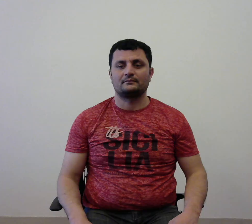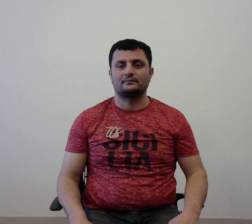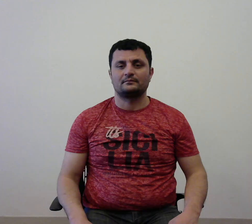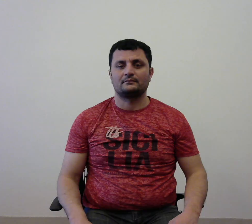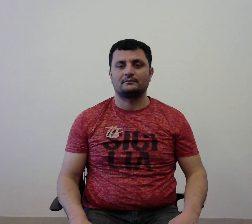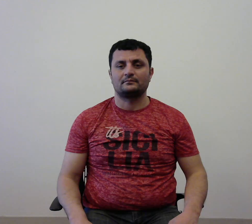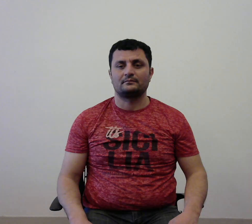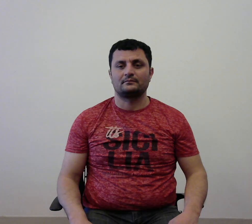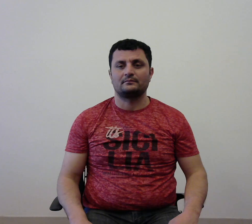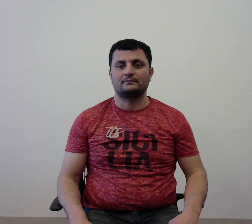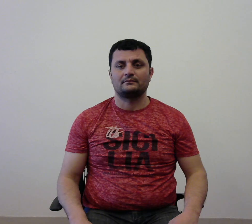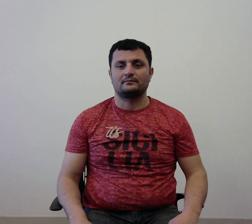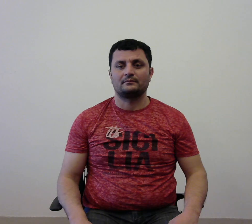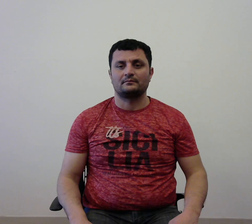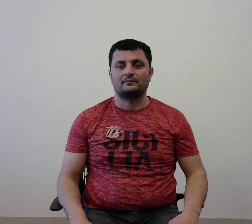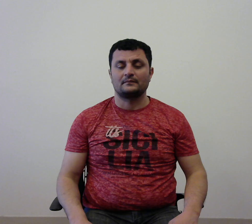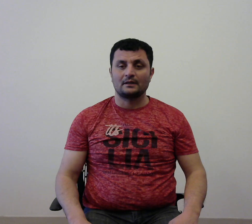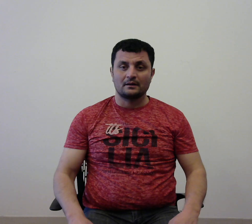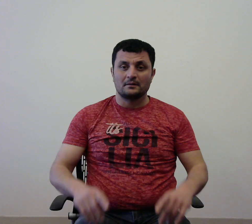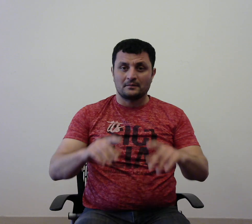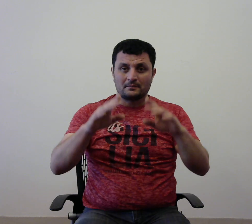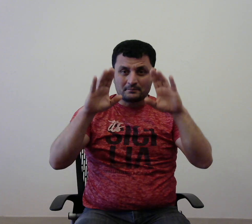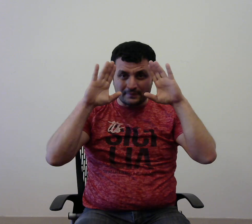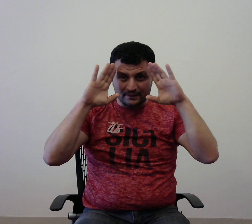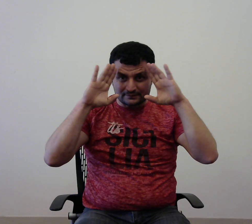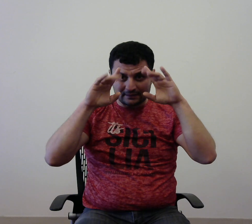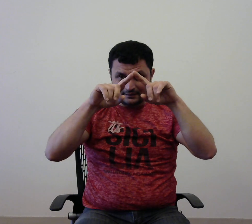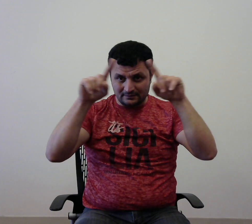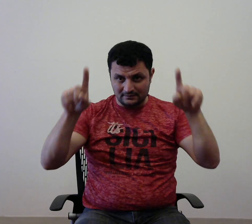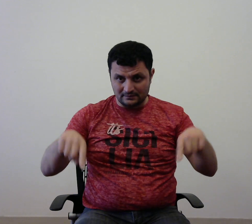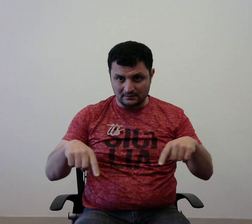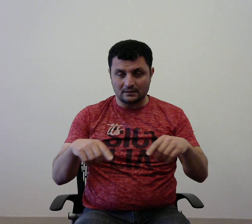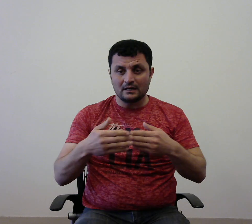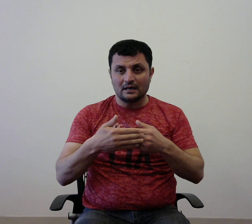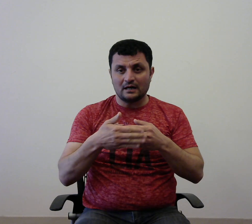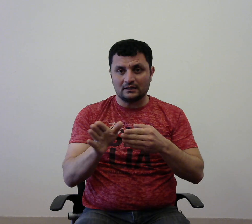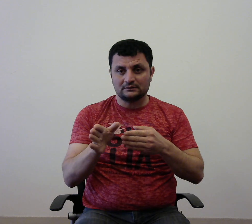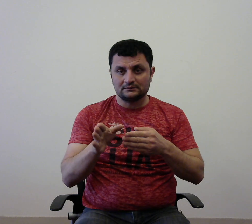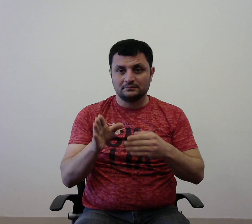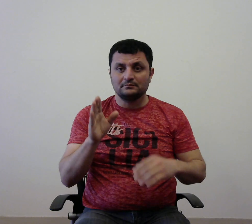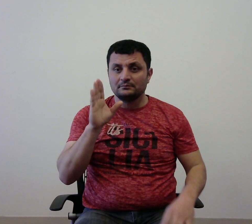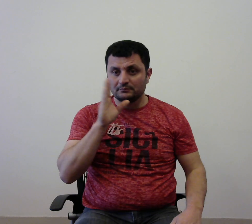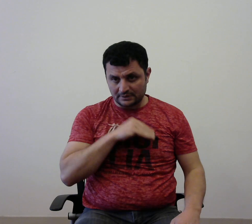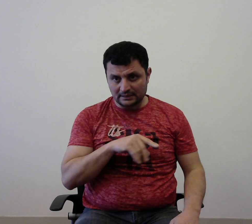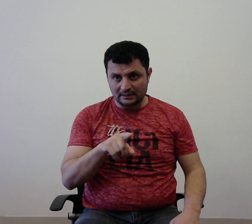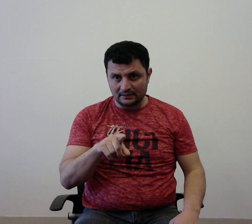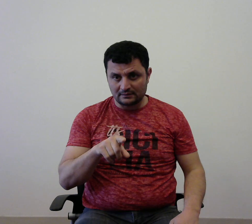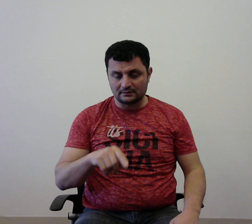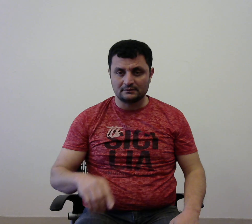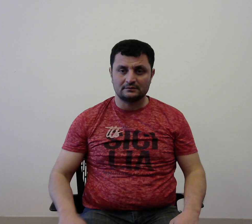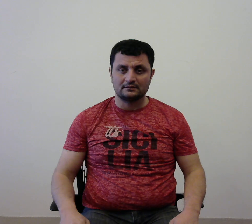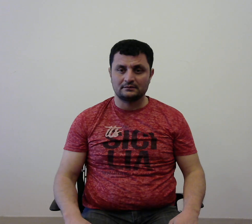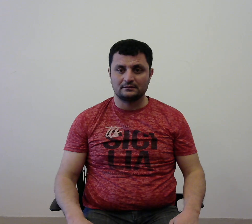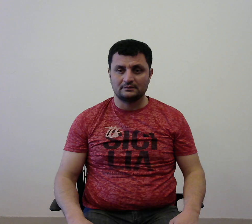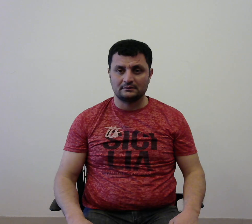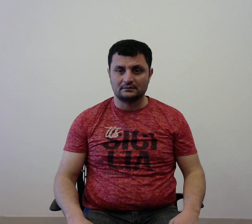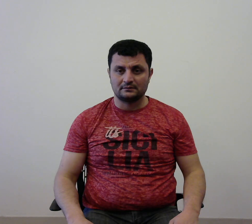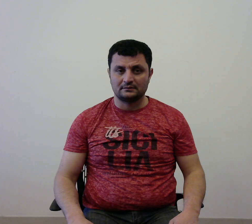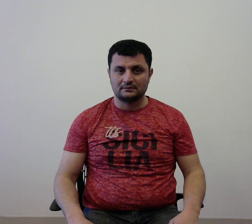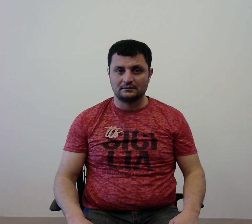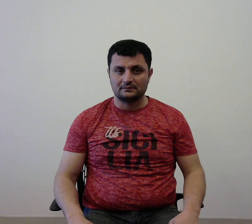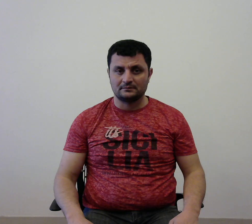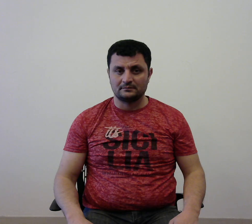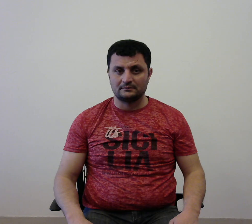Pəncərəni aça bilərsinizmi?